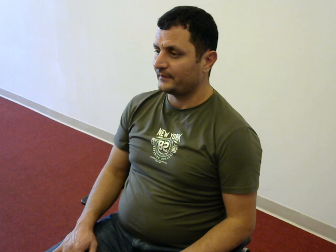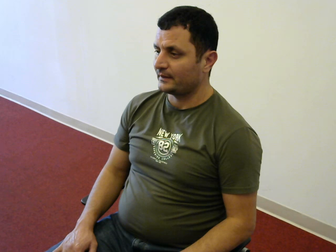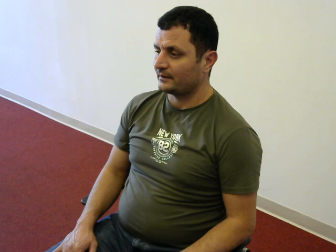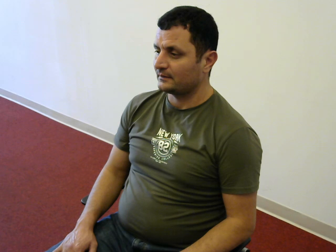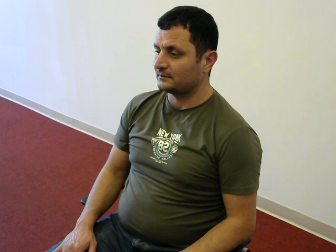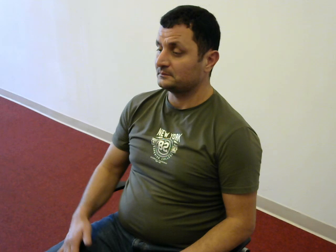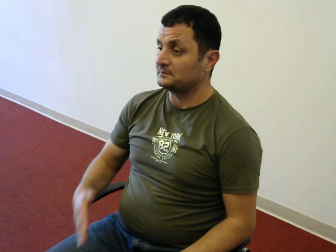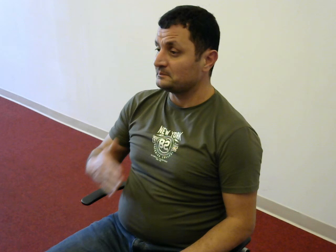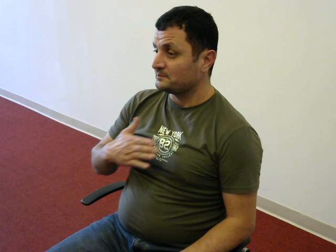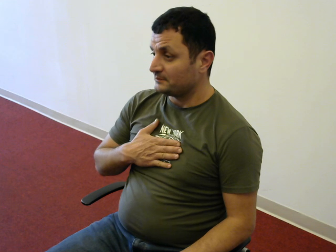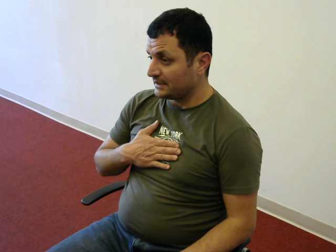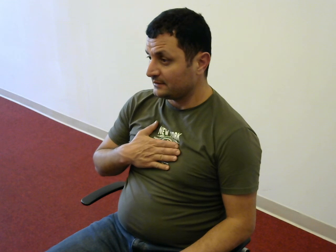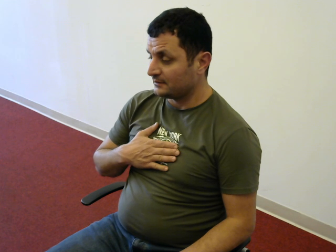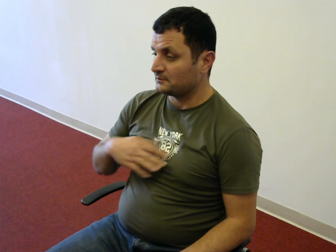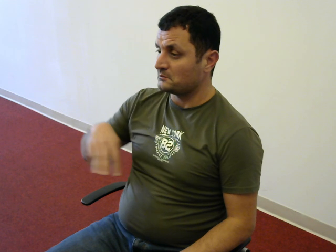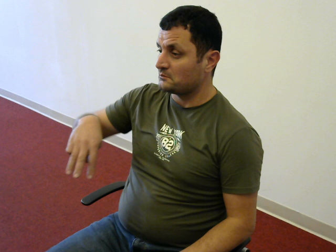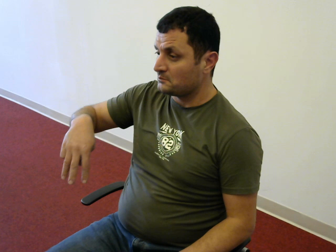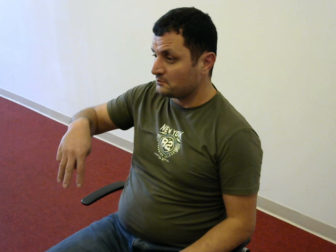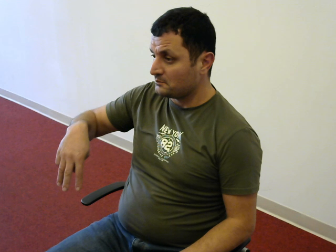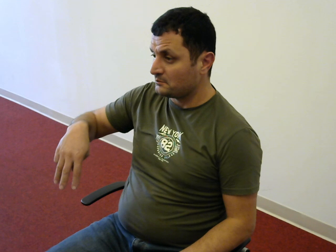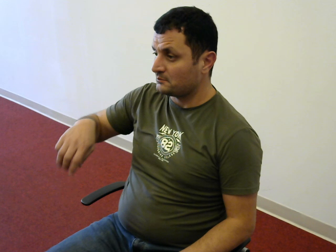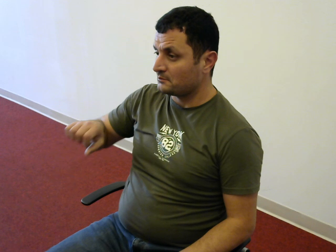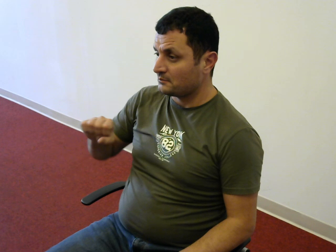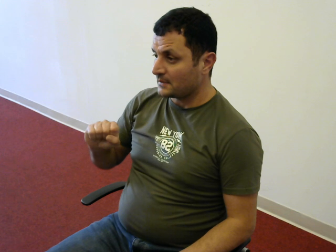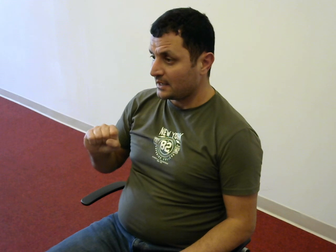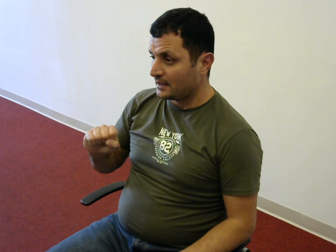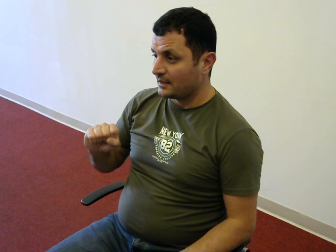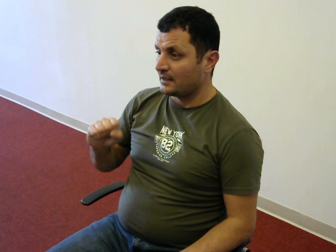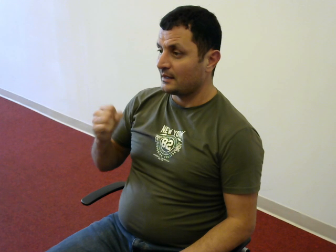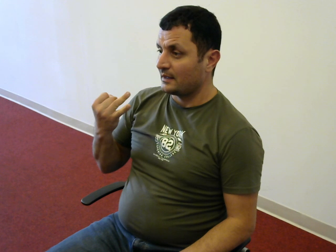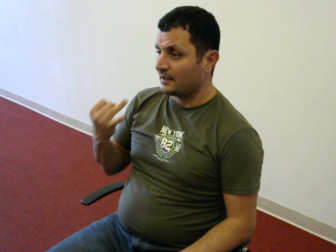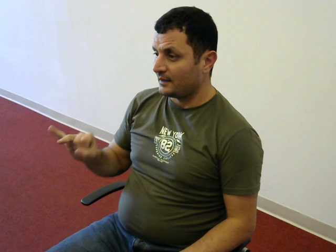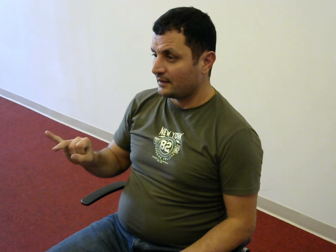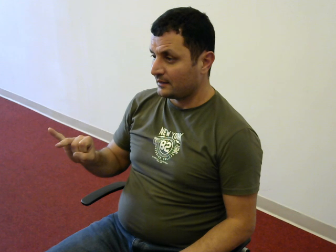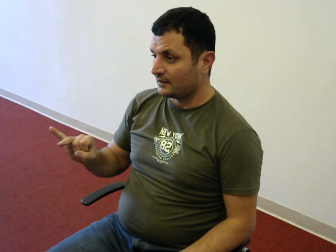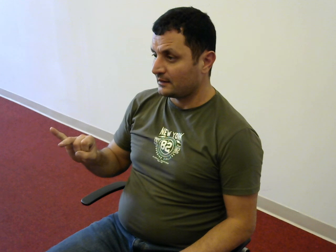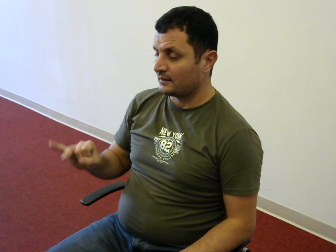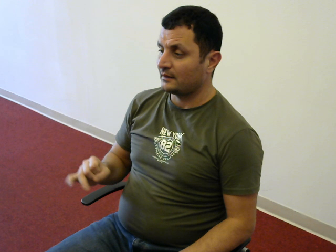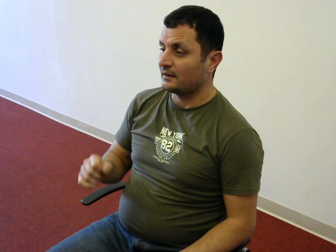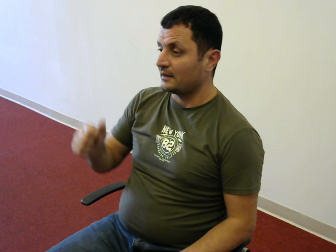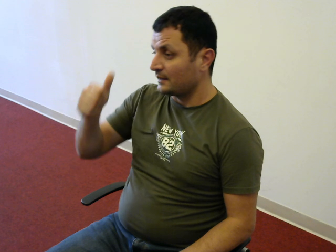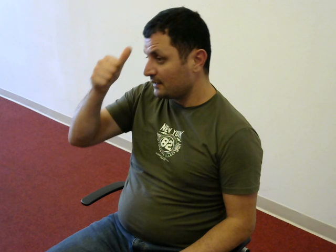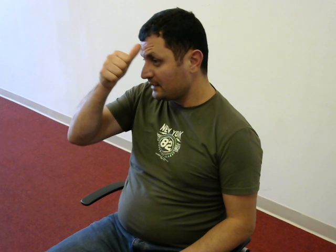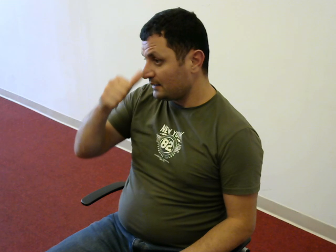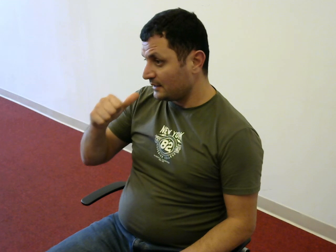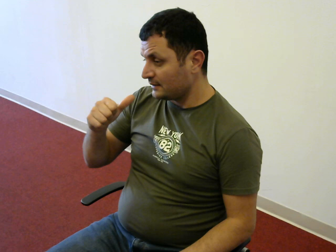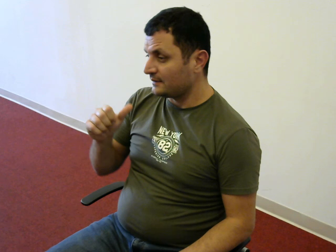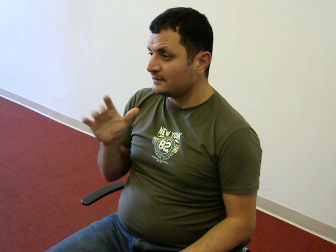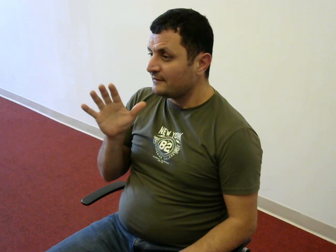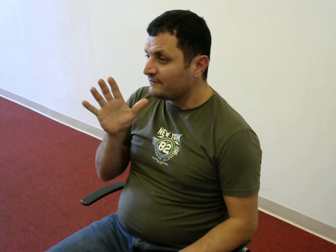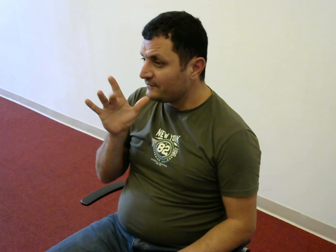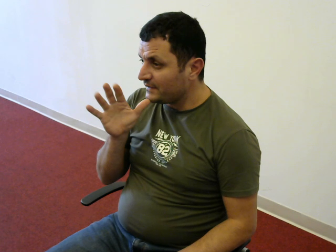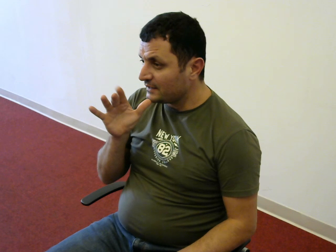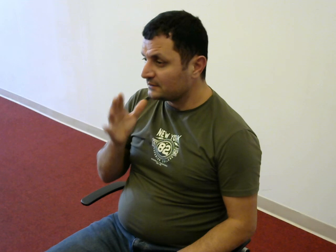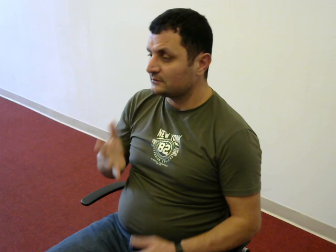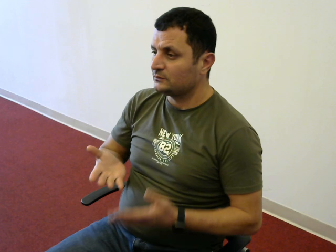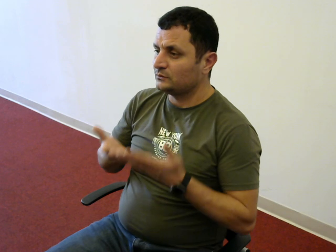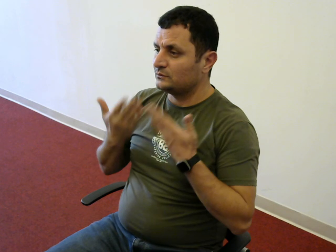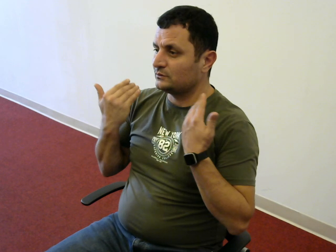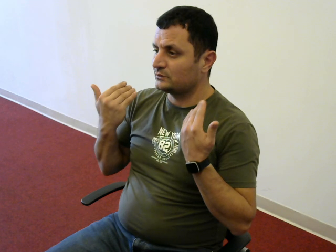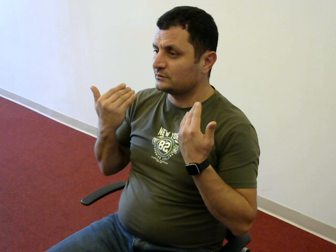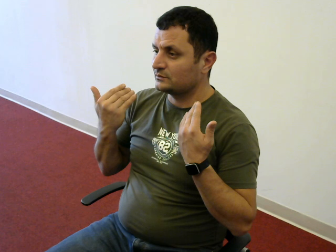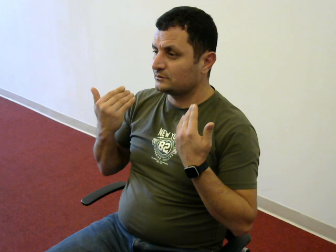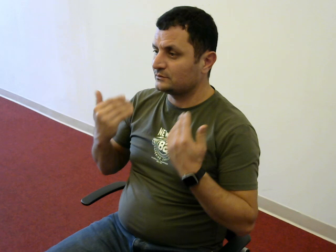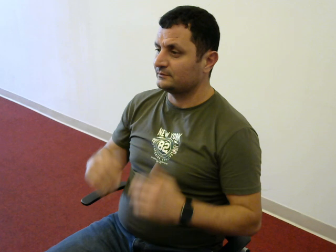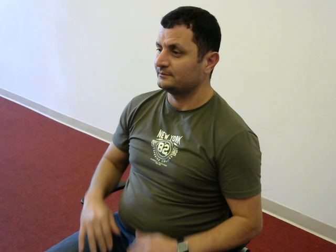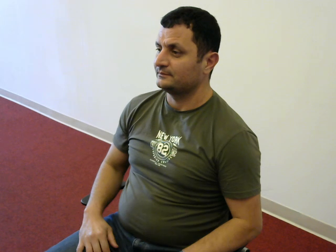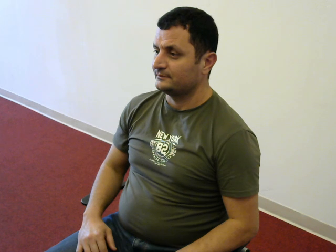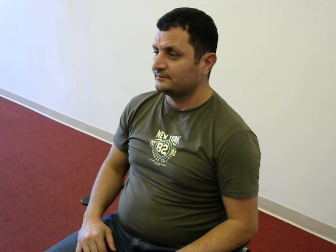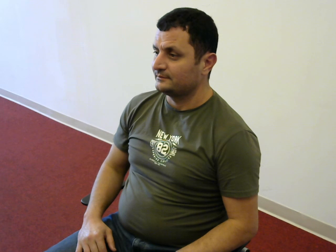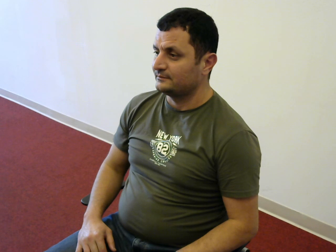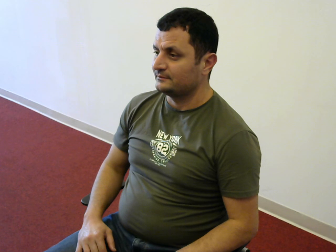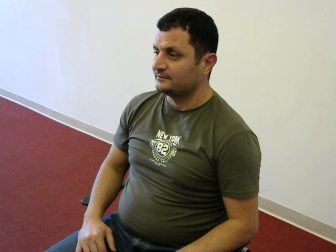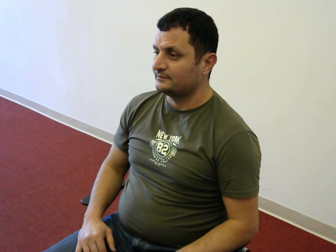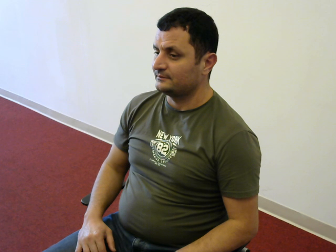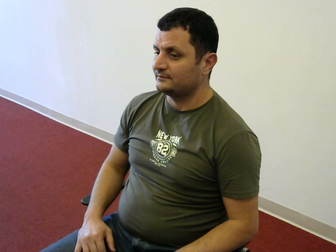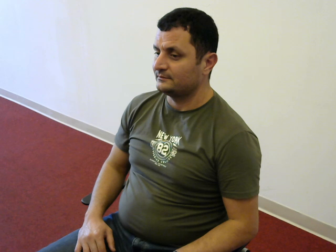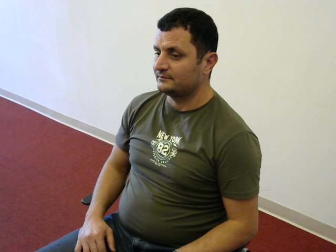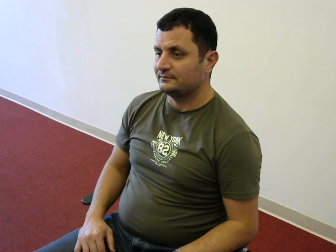Mənim may ayında vaxtım yoxdur